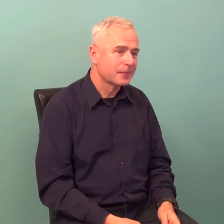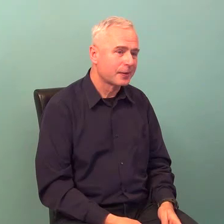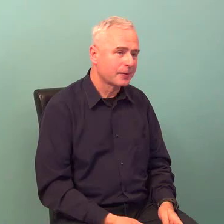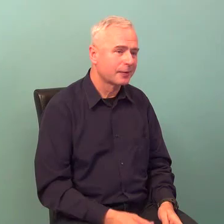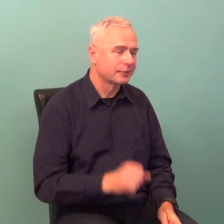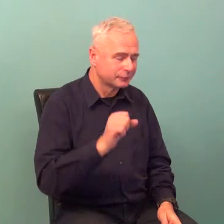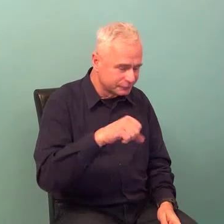Tak.